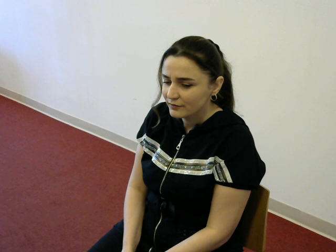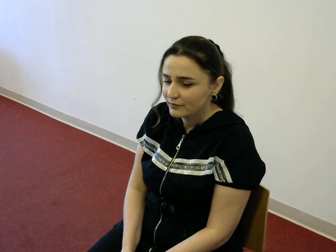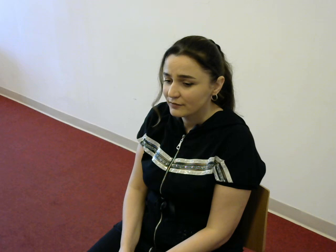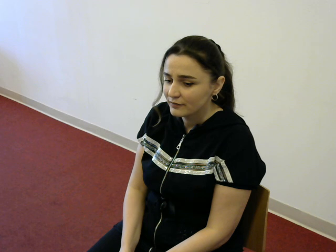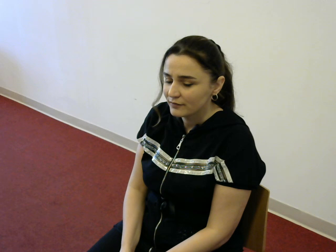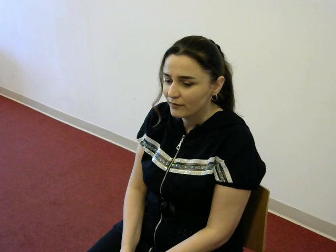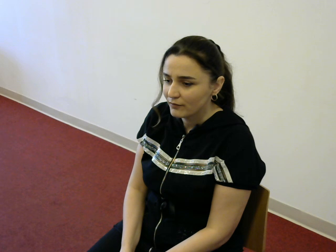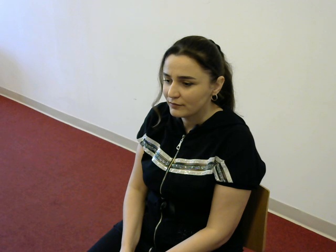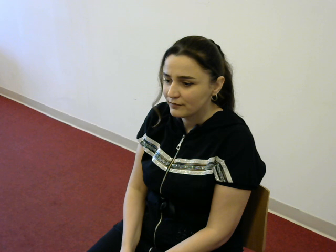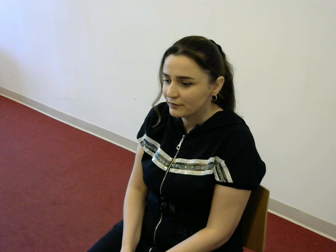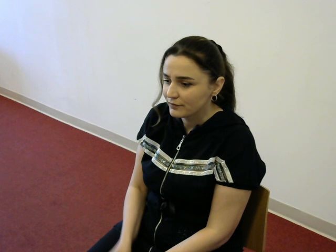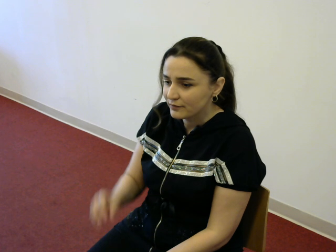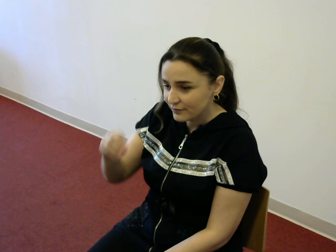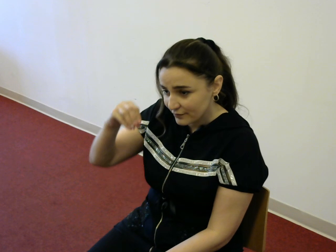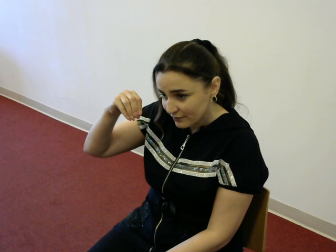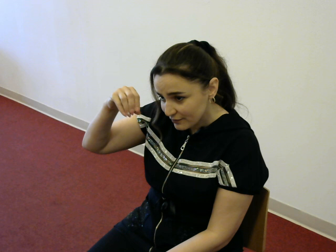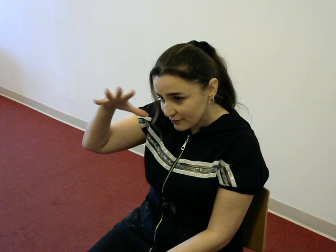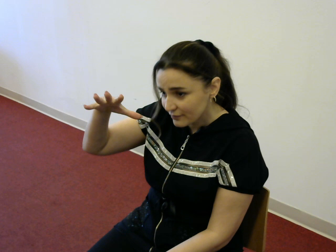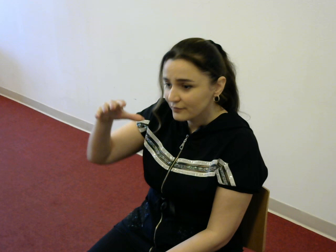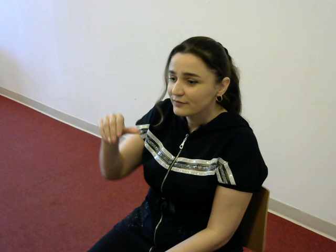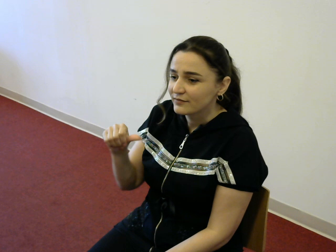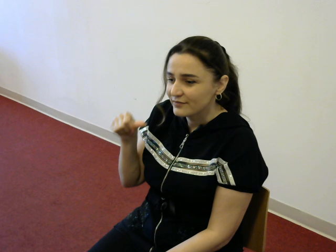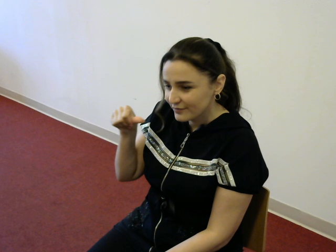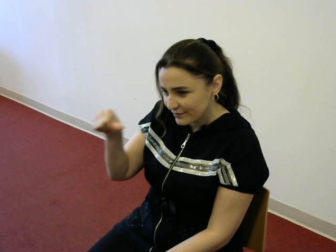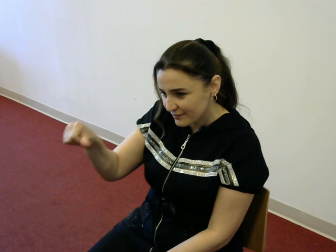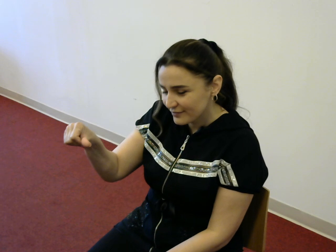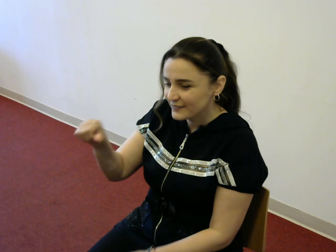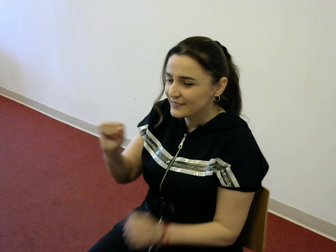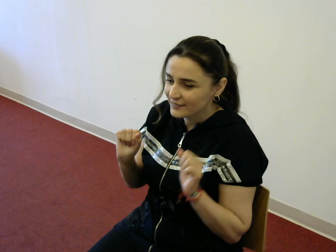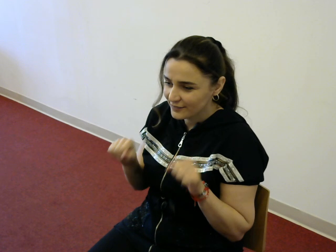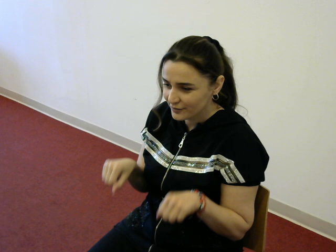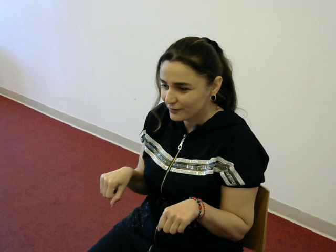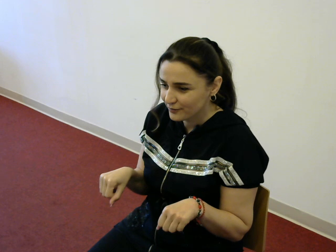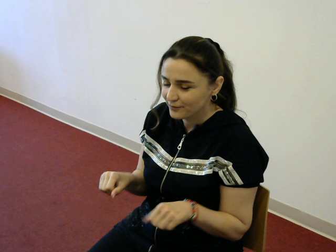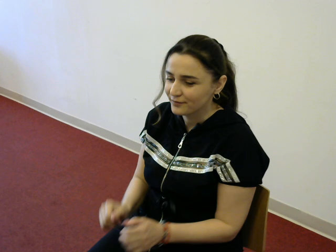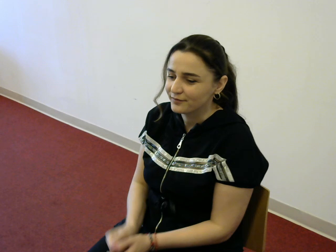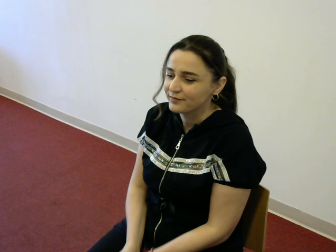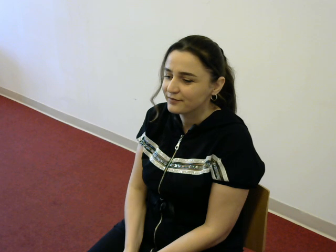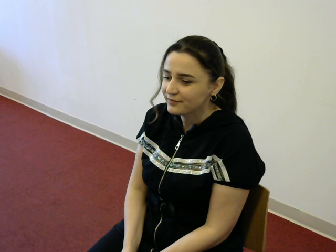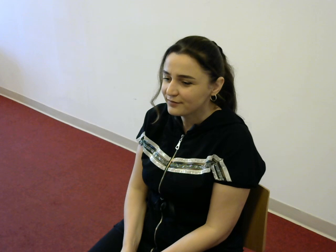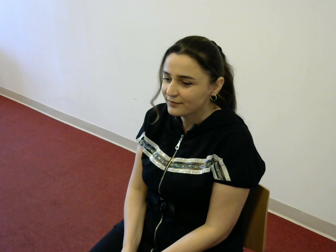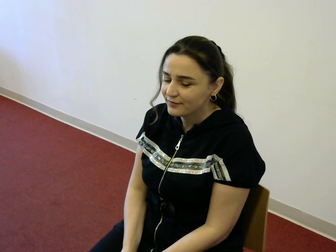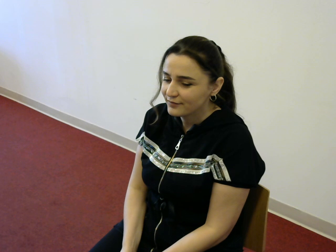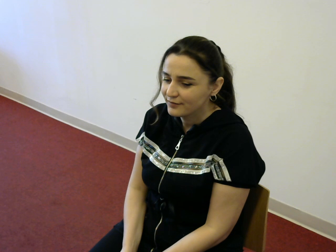İşığı yandırmaq olarmı?